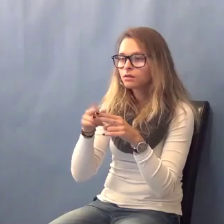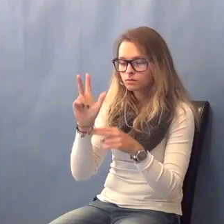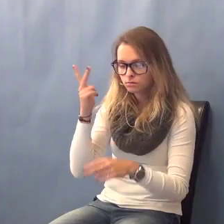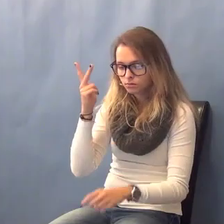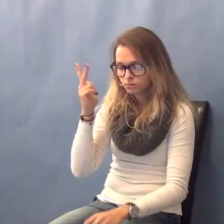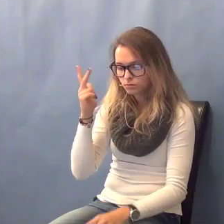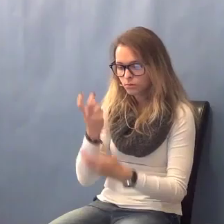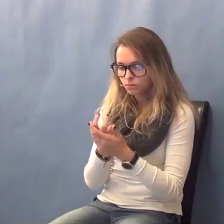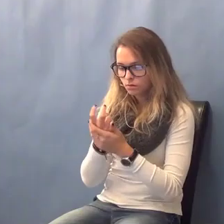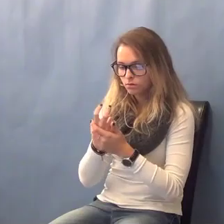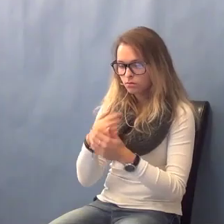Trzeciego lutego?